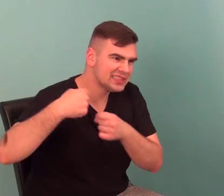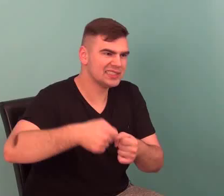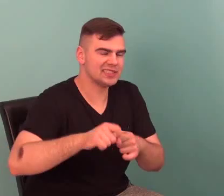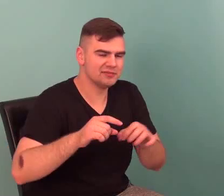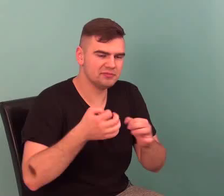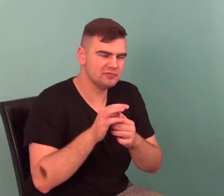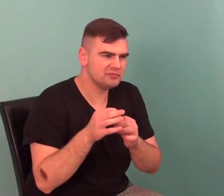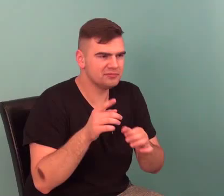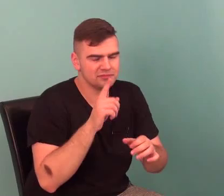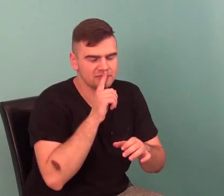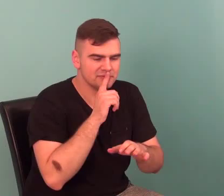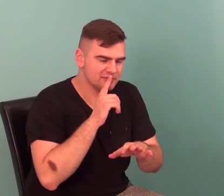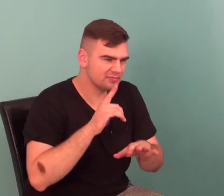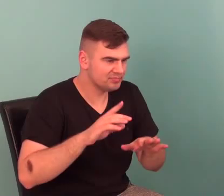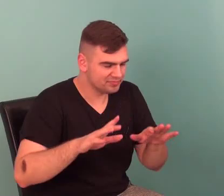Chłopiec nic nie mówi.